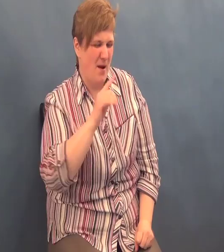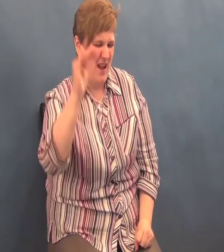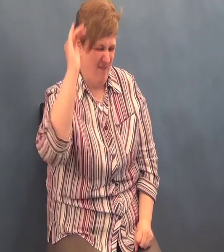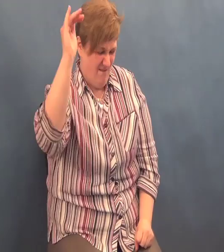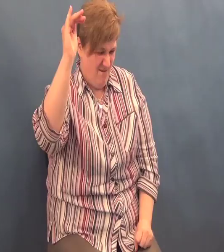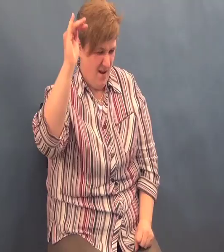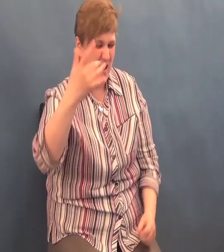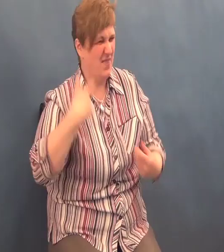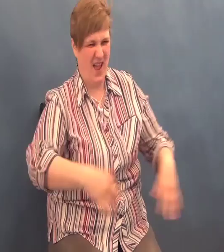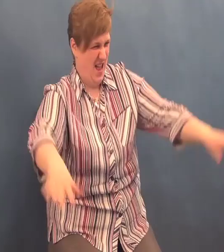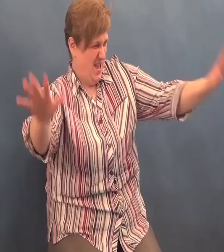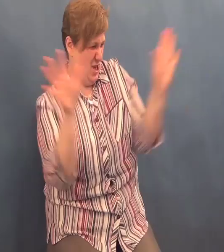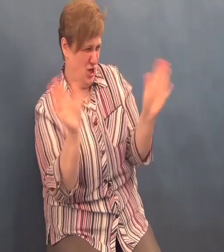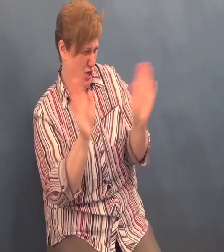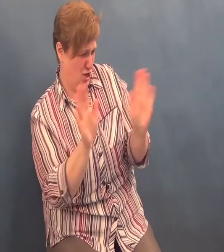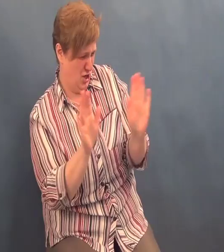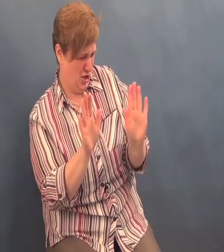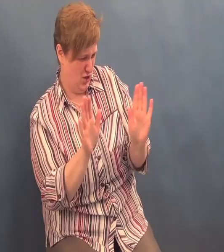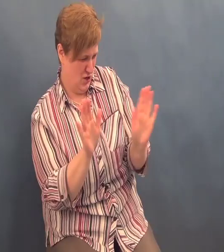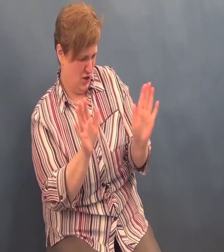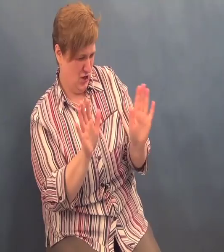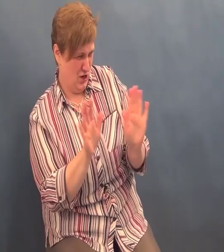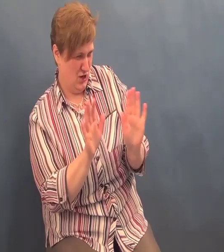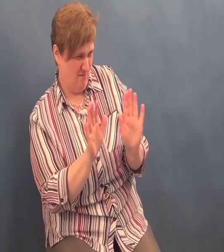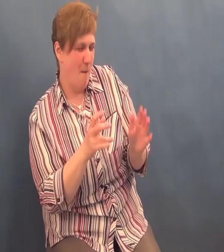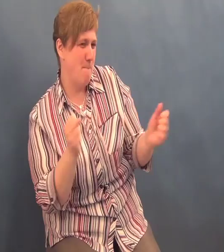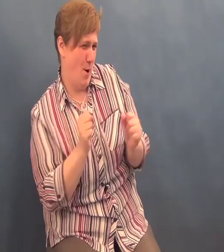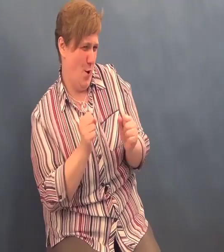Duża myszka nie chce tego i pokazuje, że się boi.